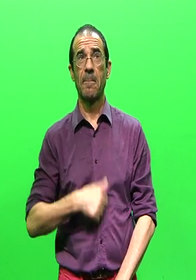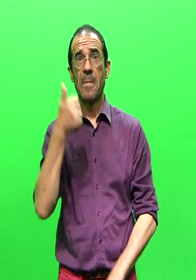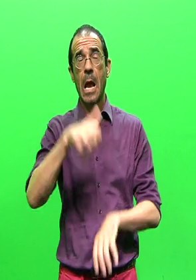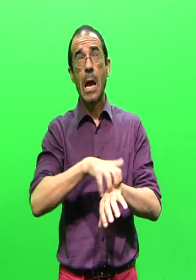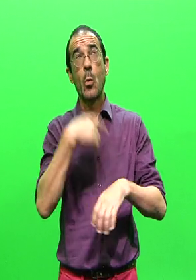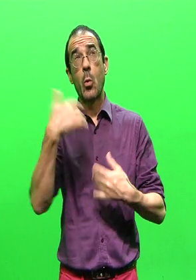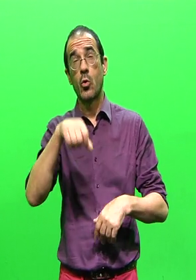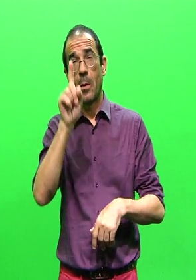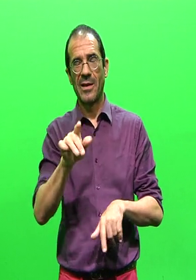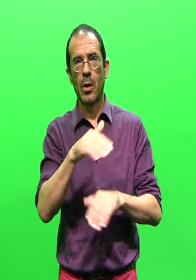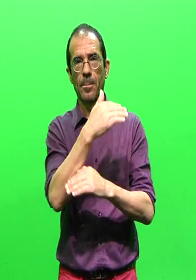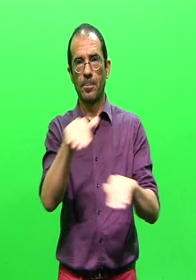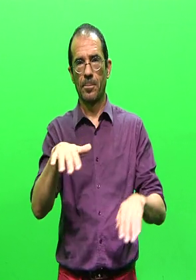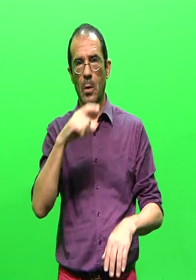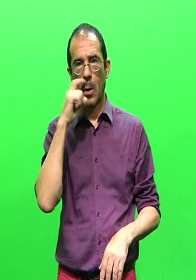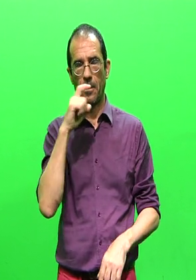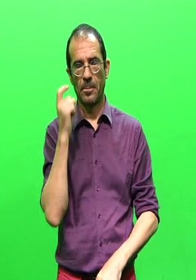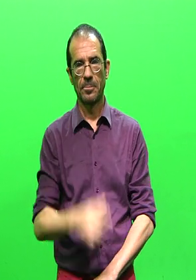La part que em pica més són els genitals masculins.